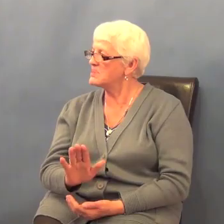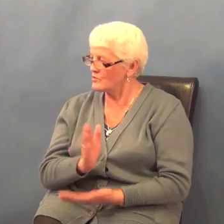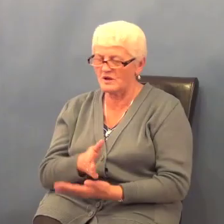Już.